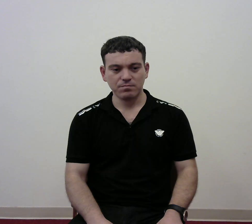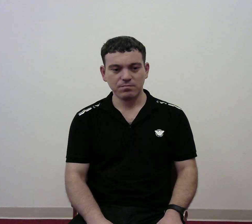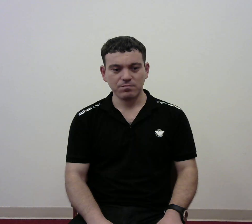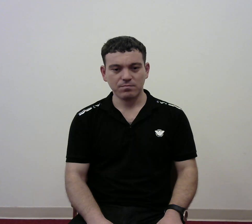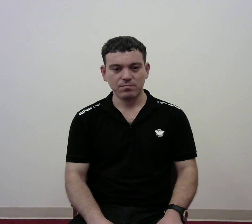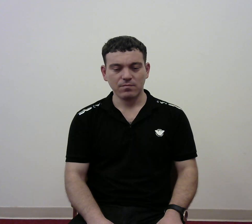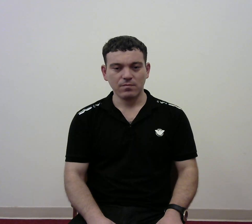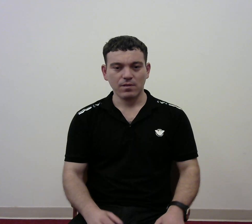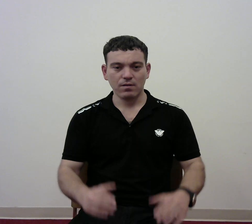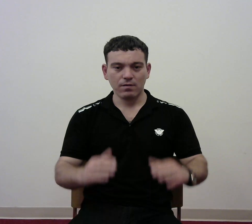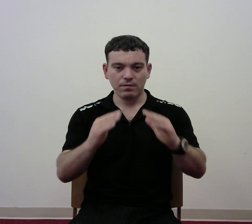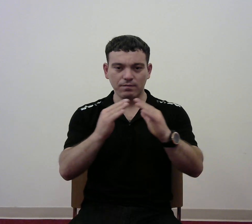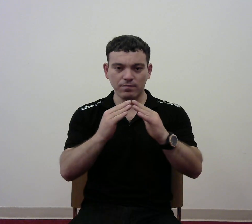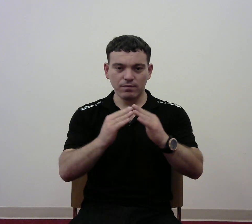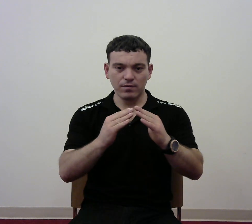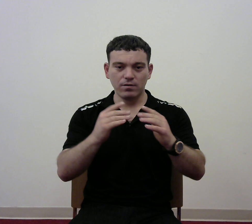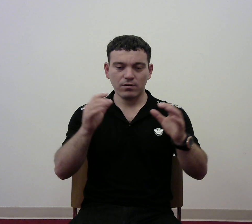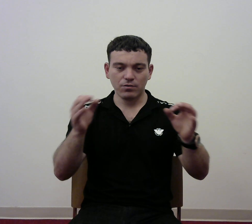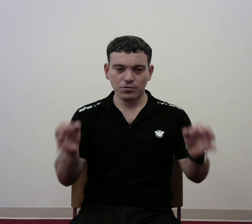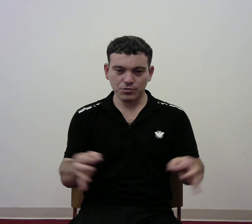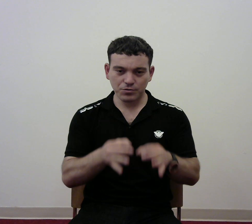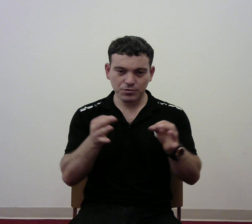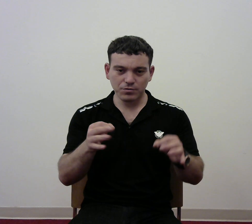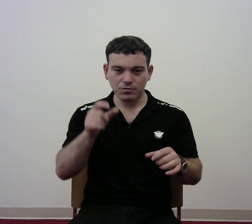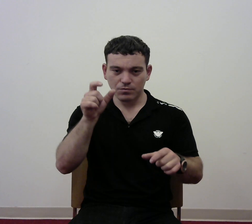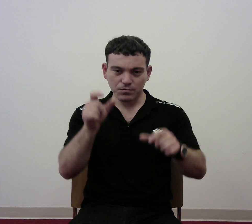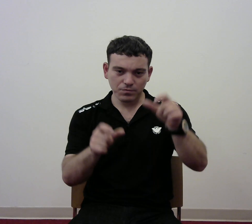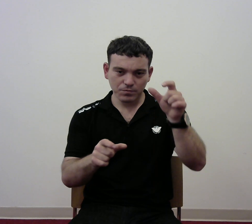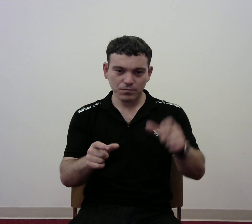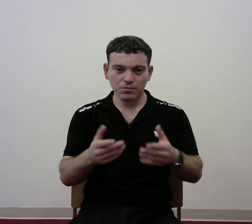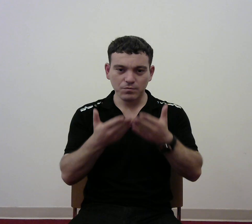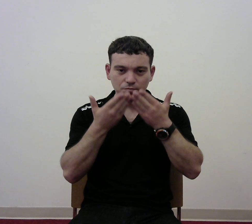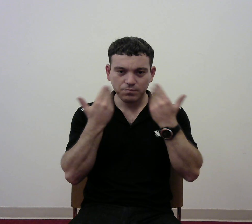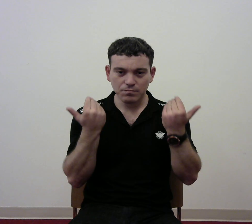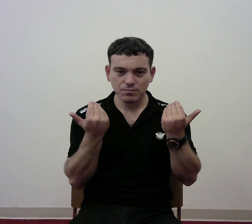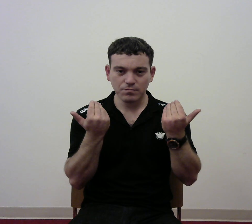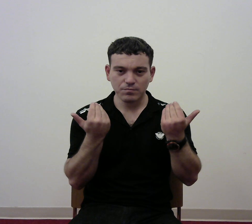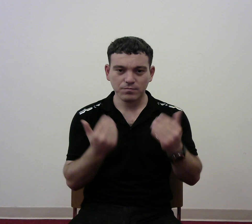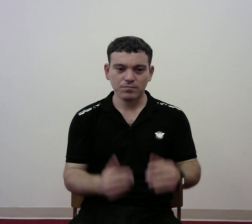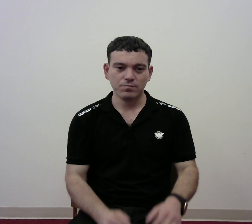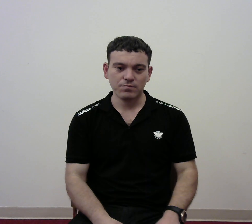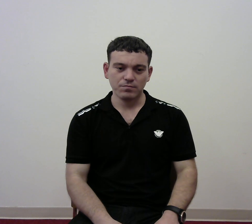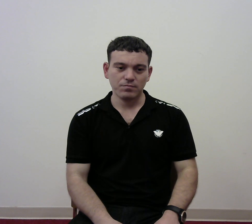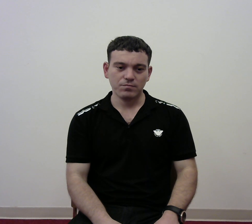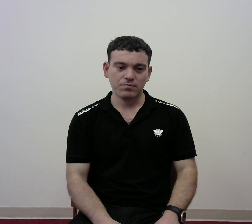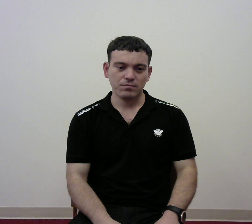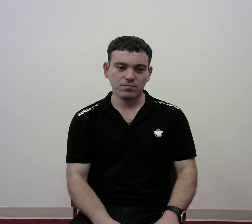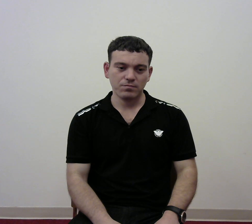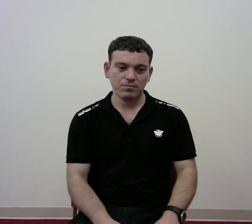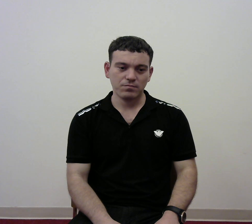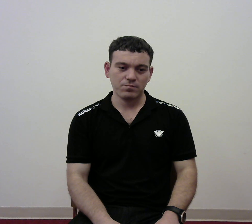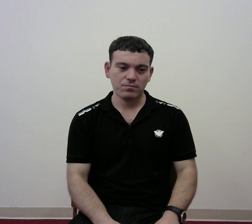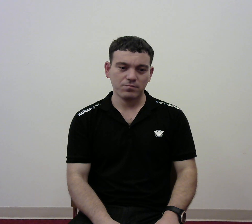Evdə heç kəs yoxdur